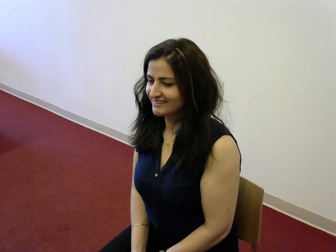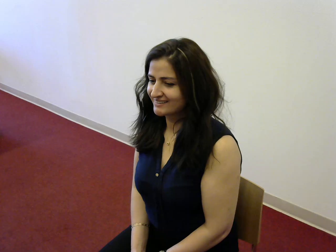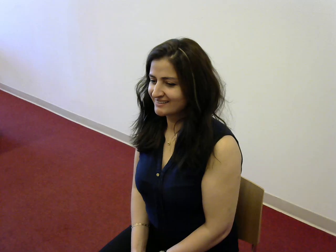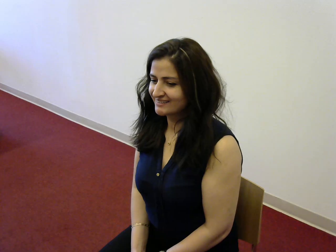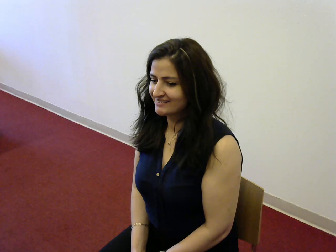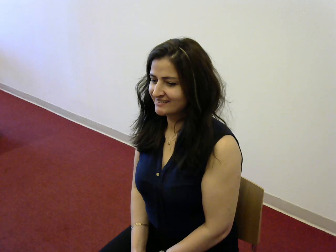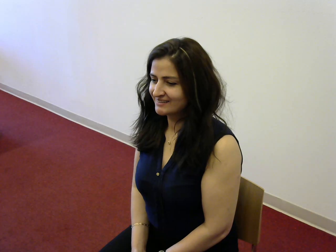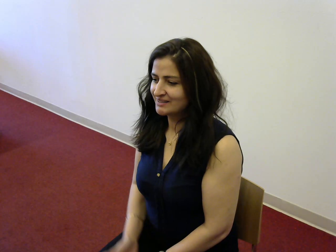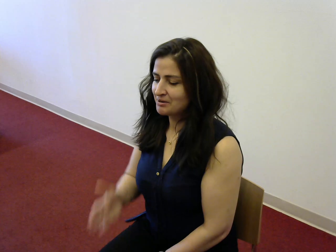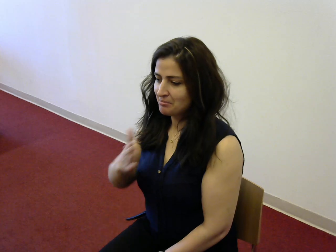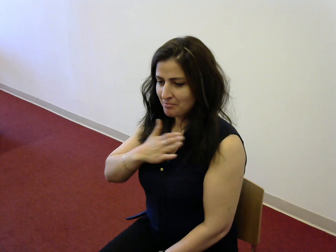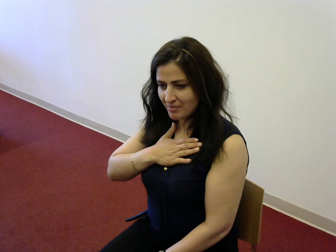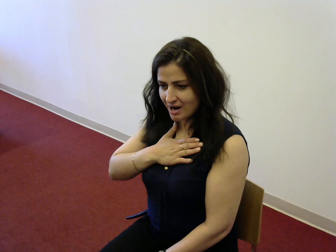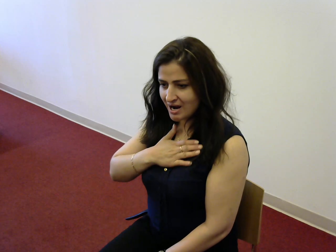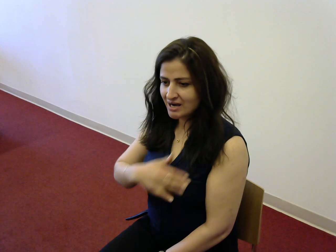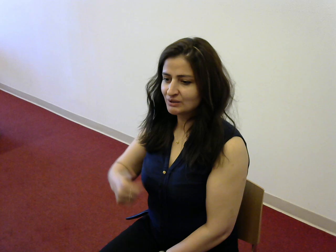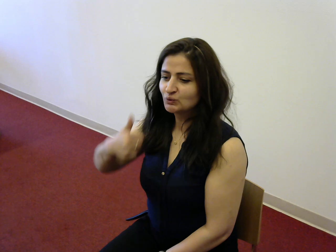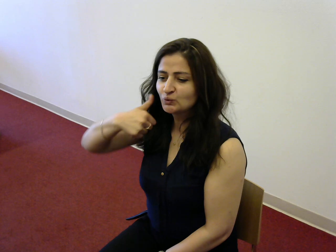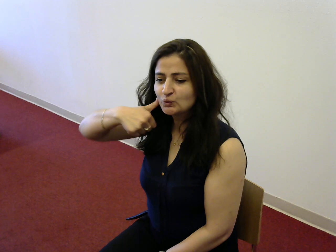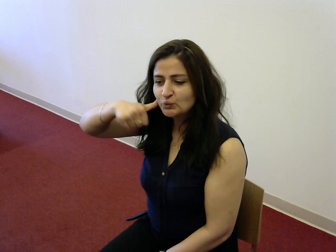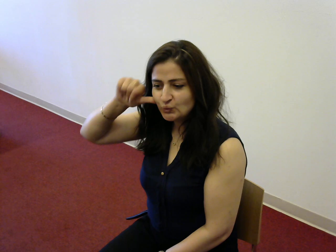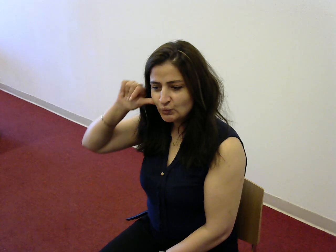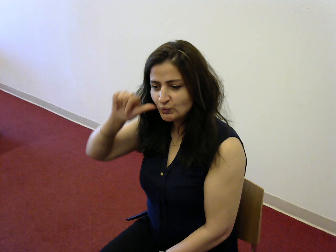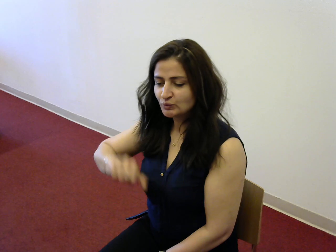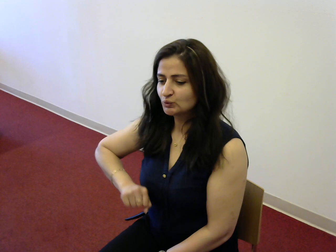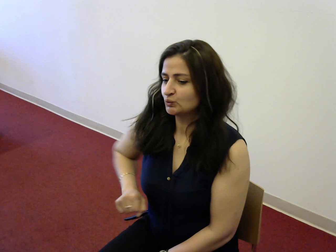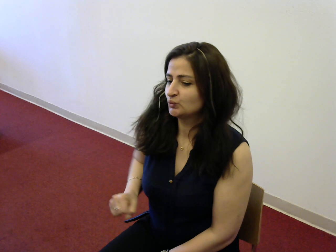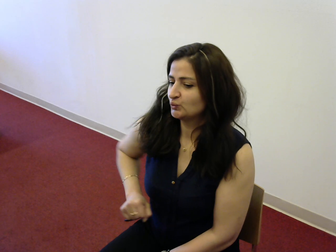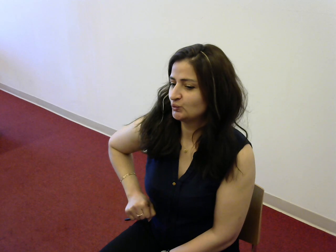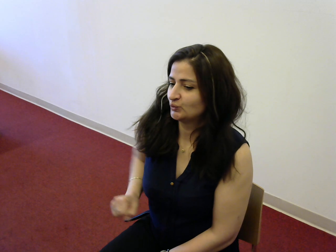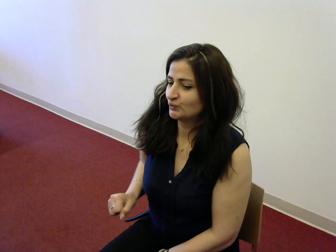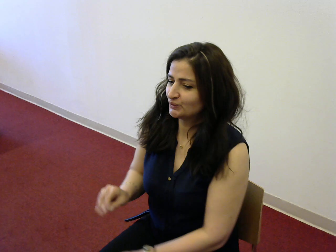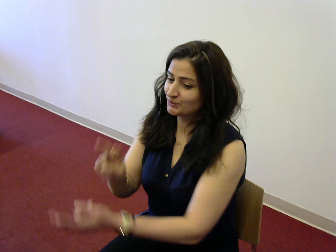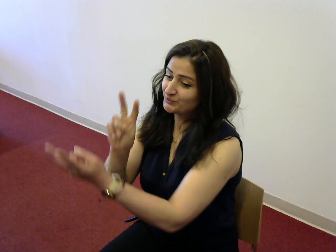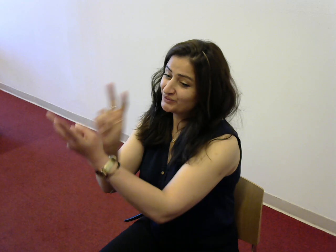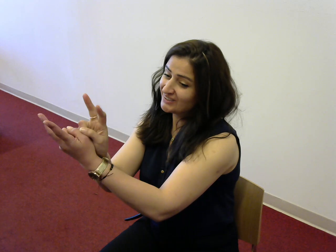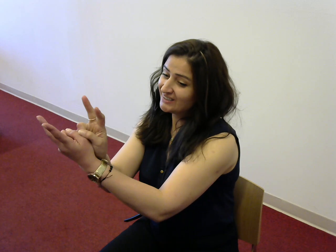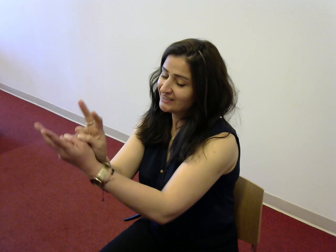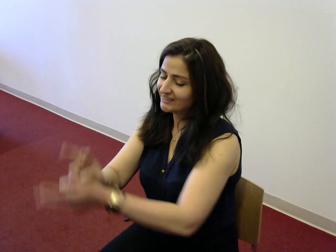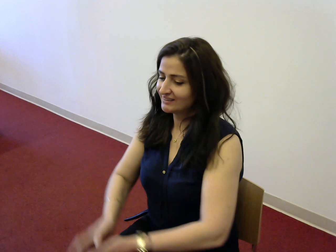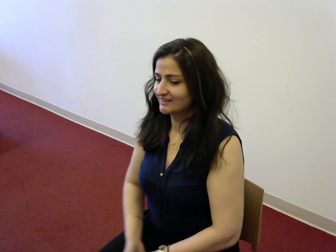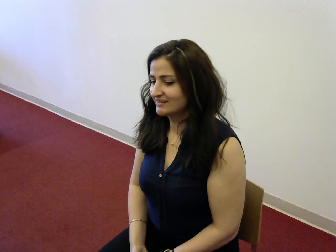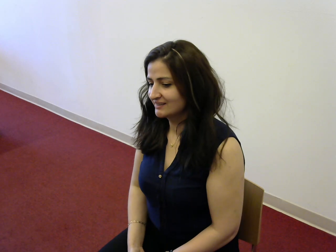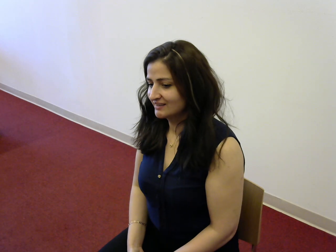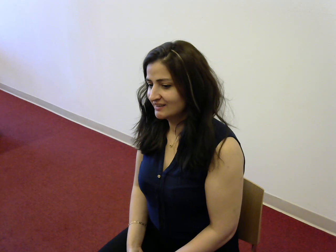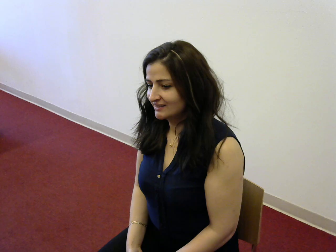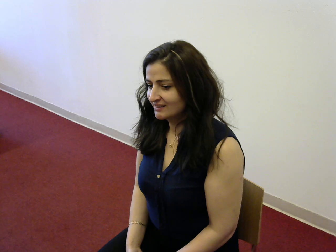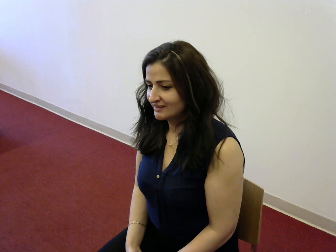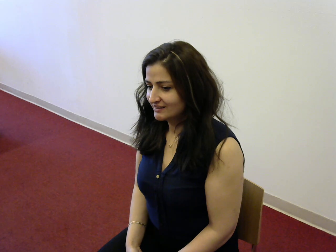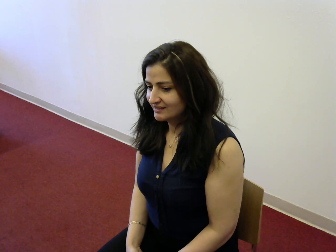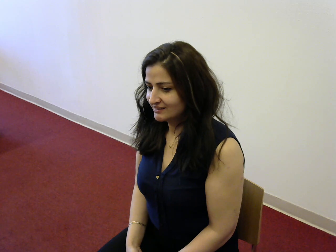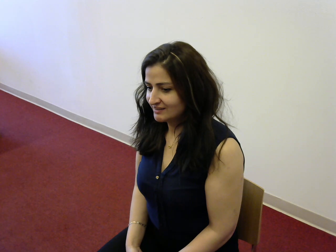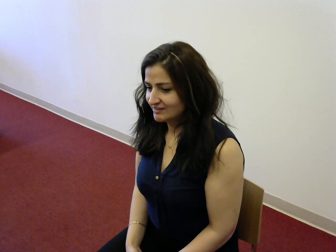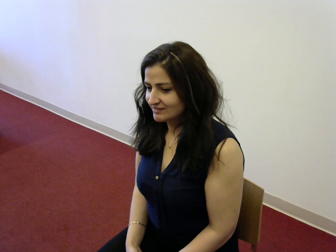Mən dünən dostlarımla görüşmüşdüm